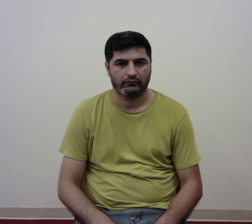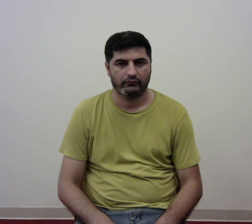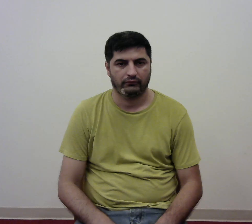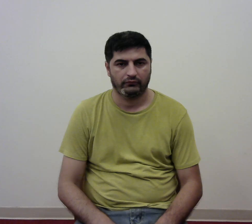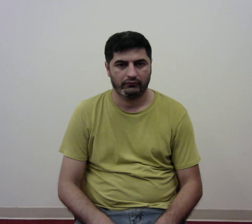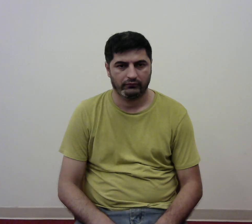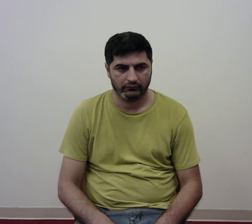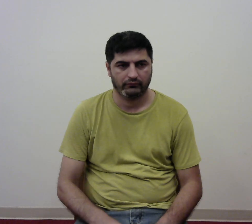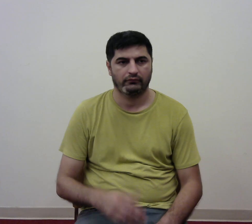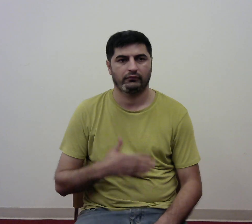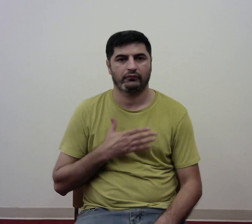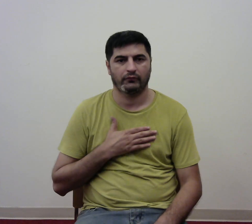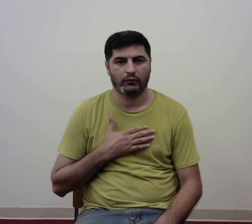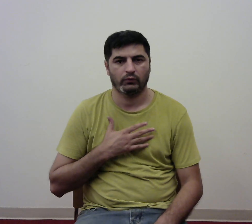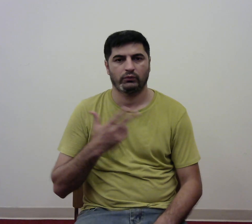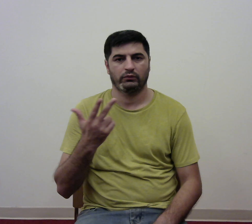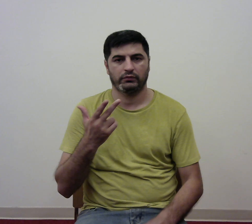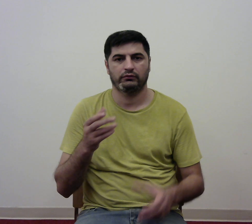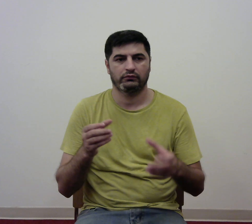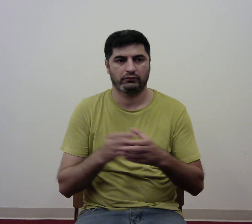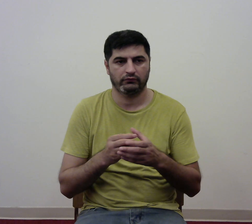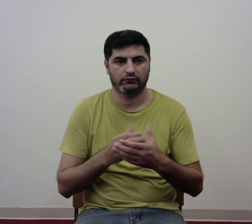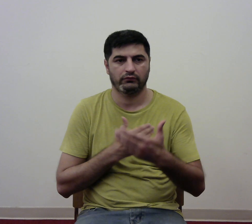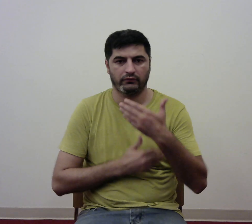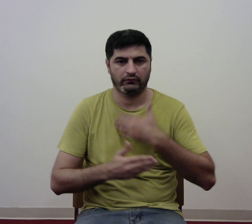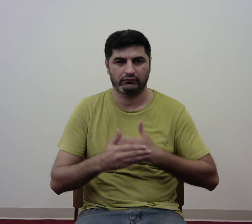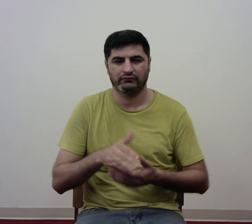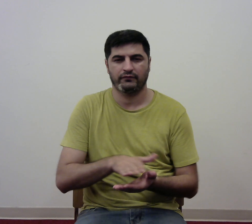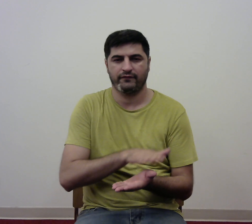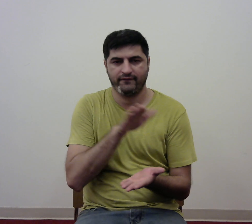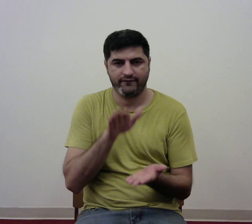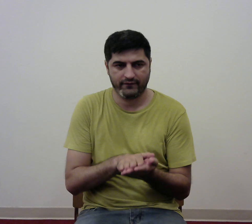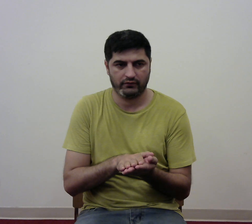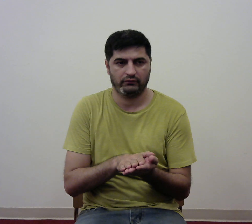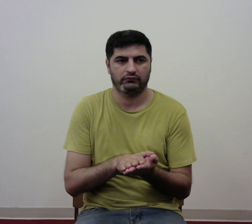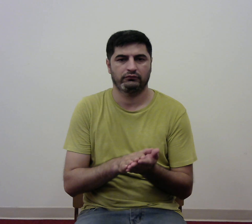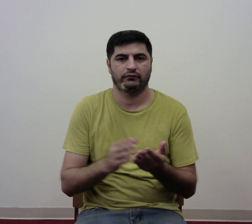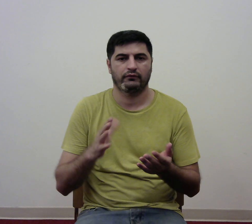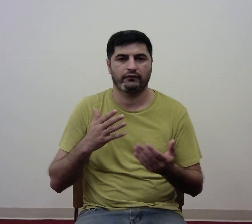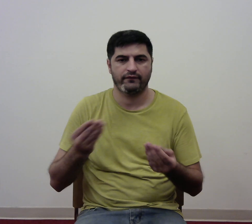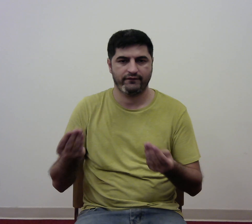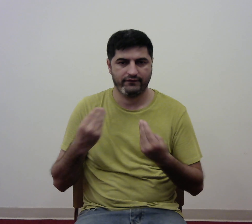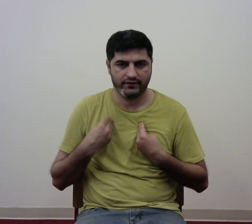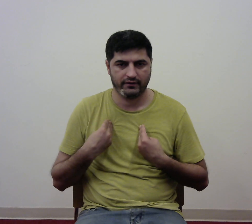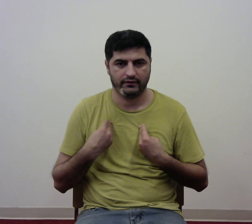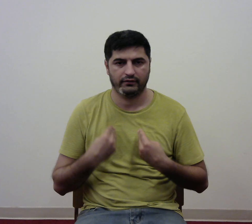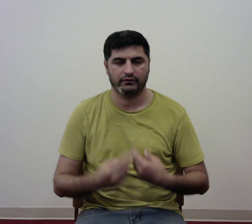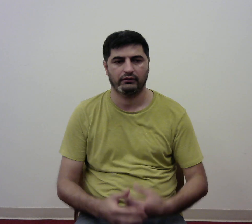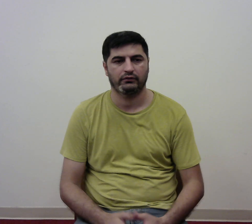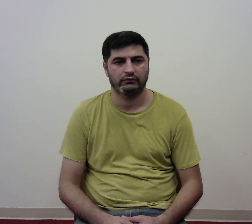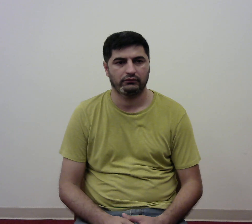Mənə III dərəcə müddətsiz əlillik verilib